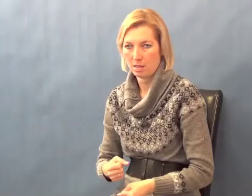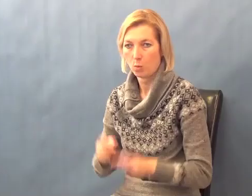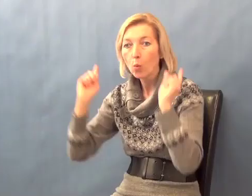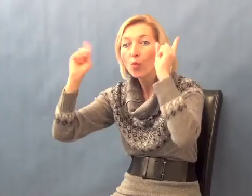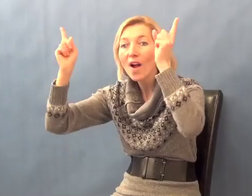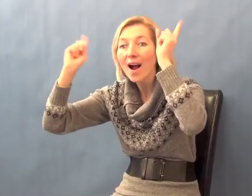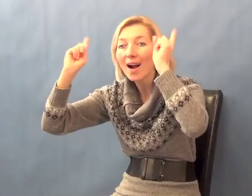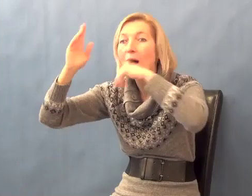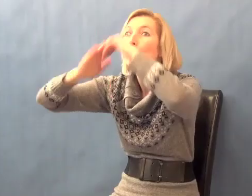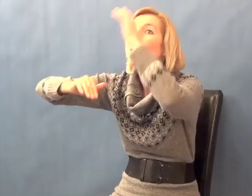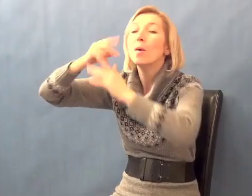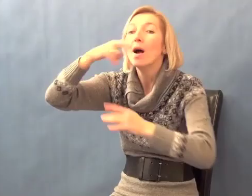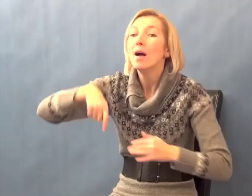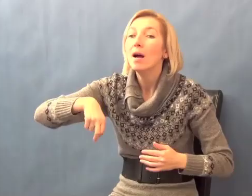Uwaga, miejsce budowy.